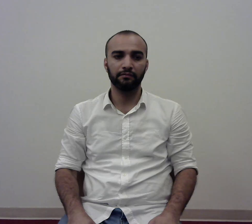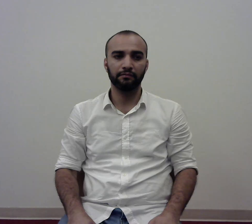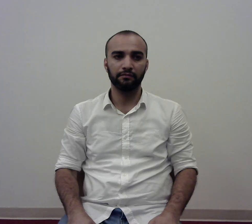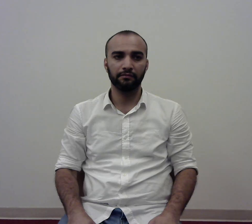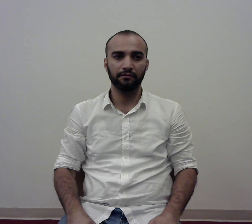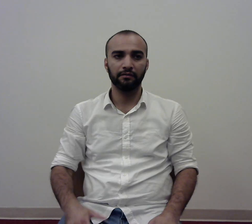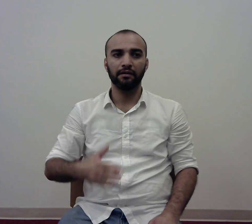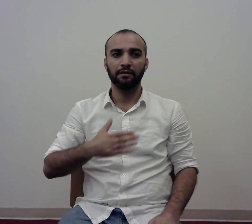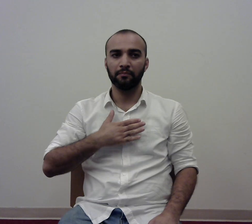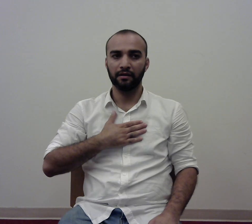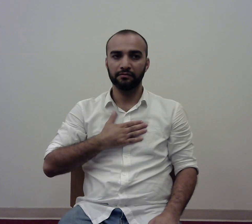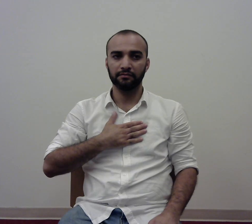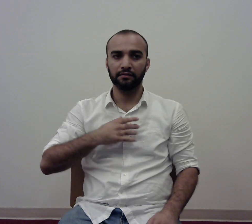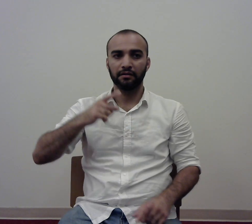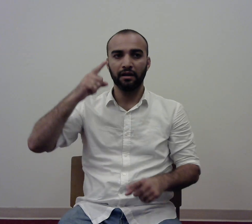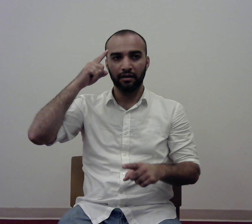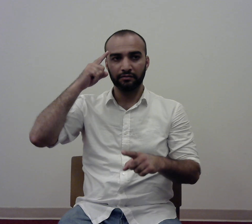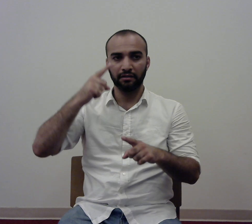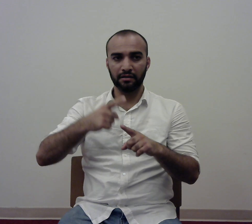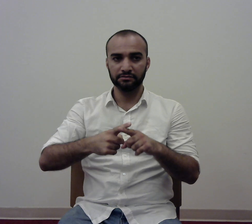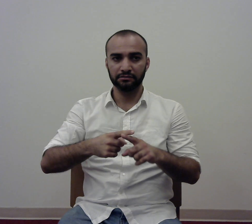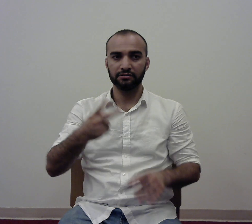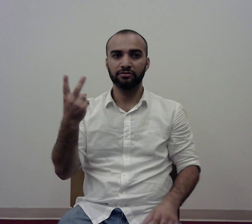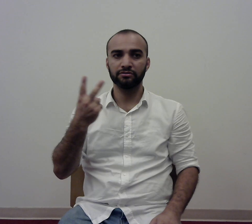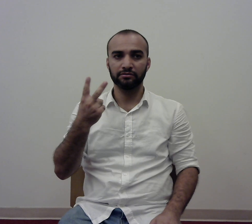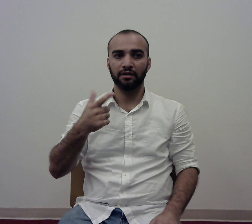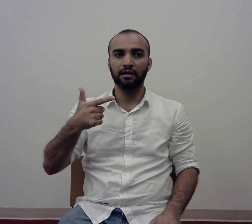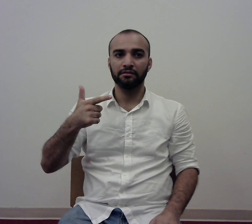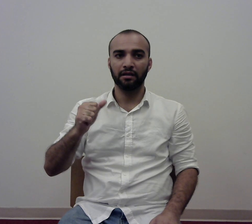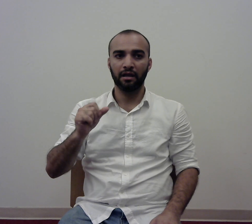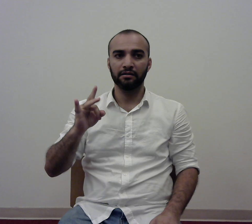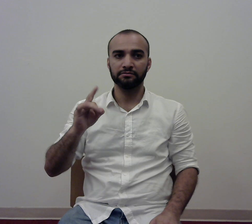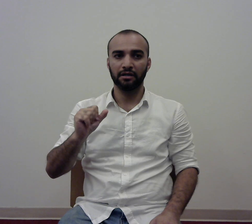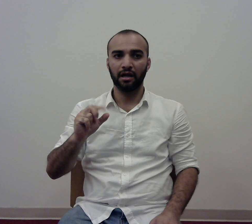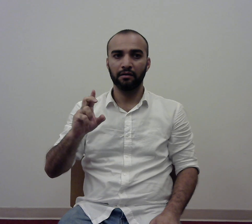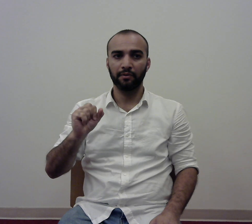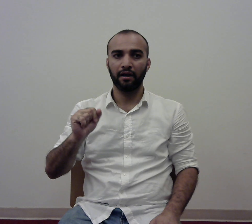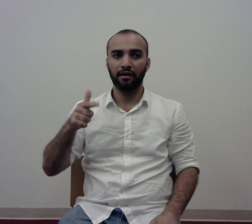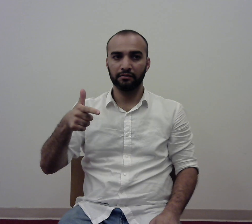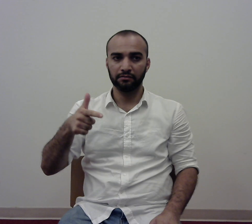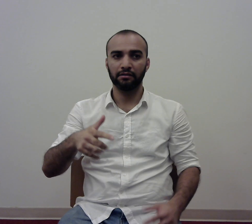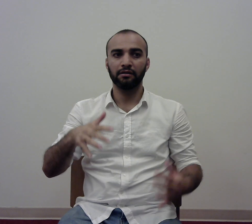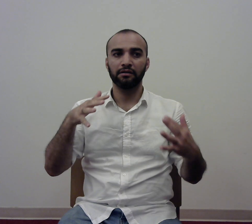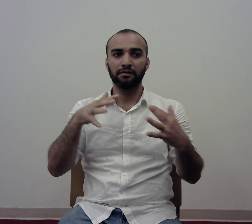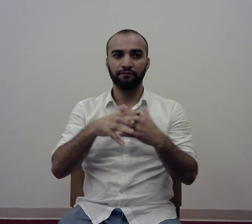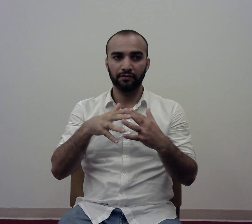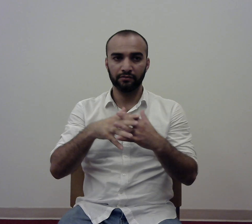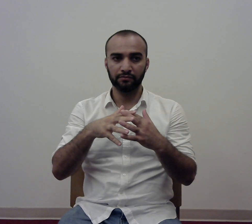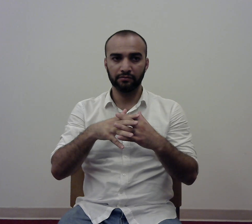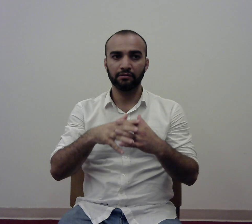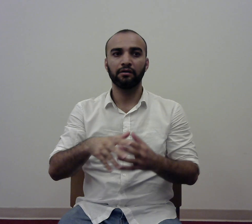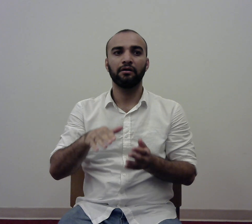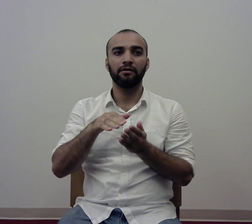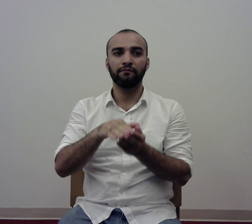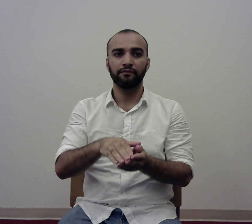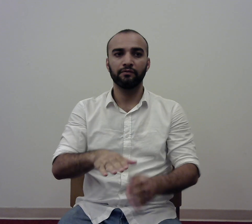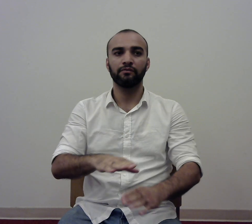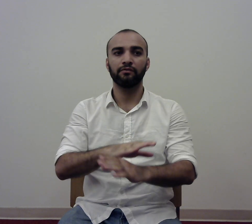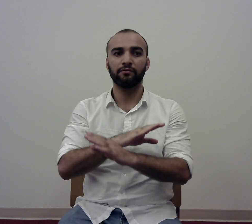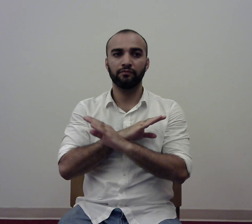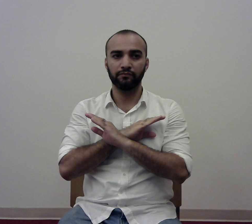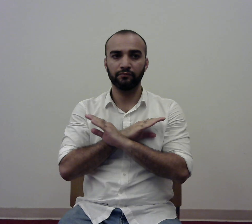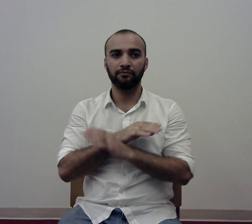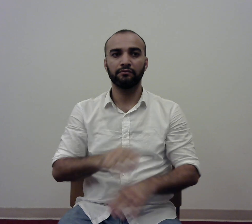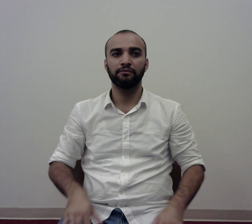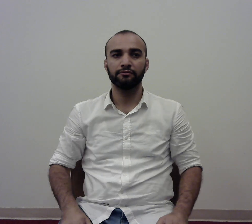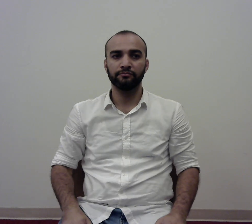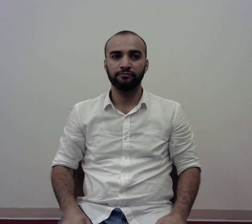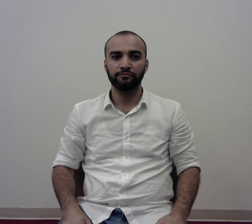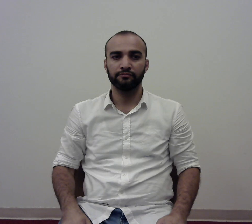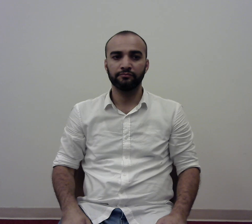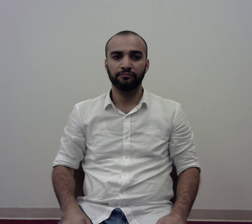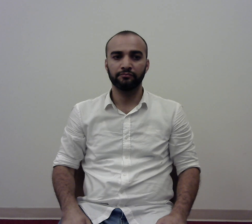Mənim qardaşım 2-ci Qarabağ müharibəsində şəhid olub